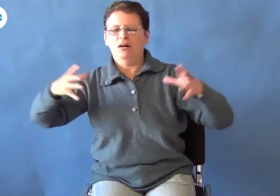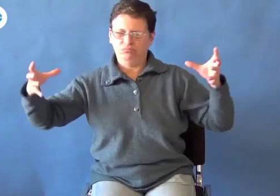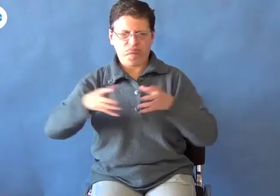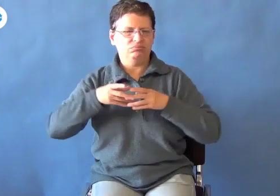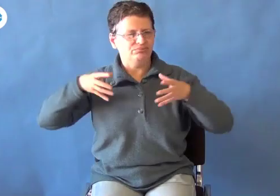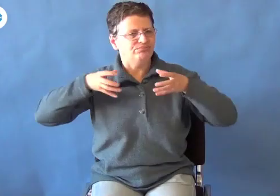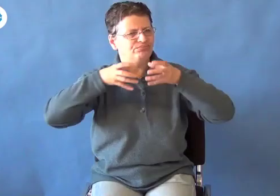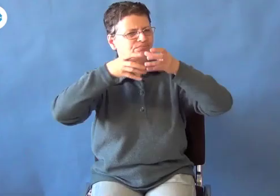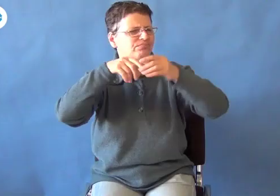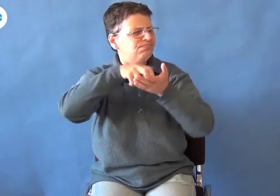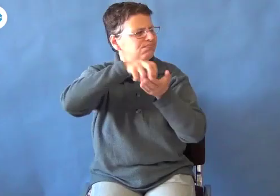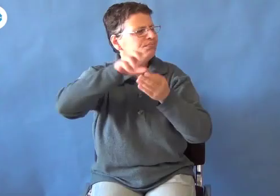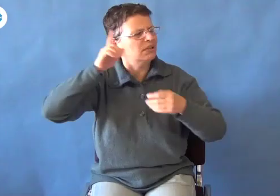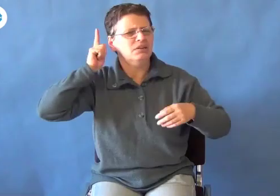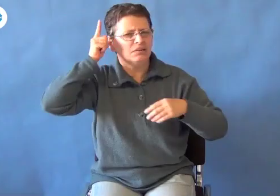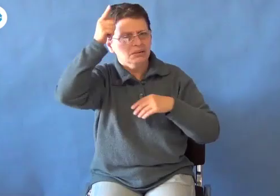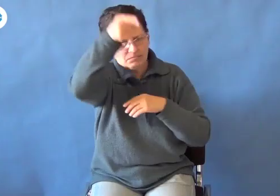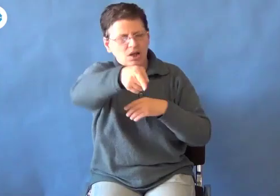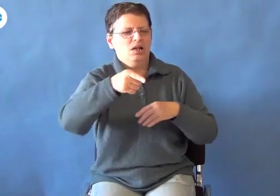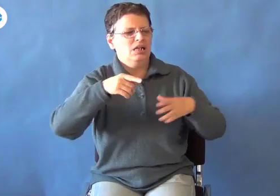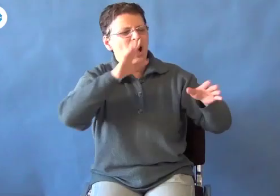Grupa harcerzy szła pieszo, daleko.